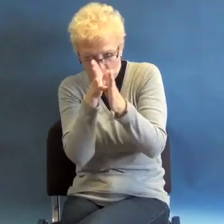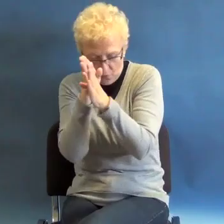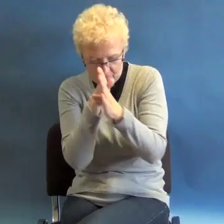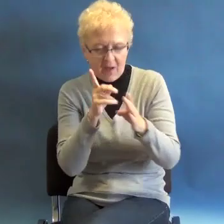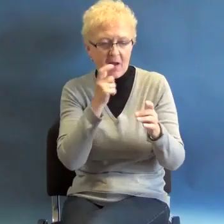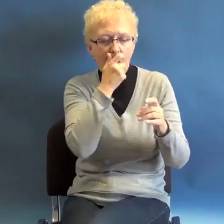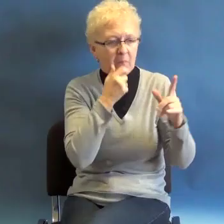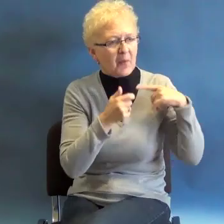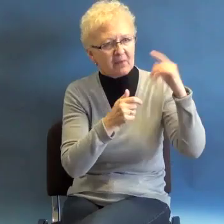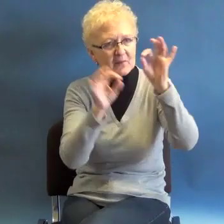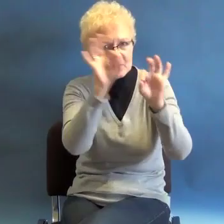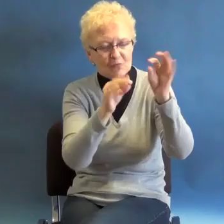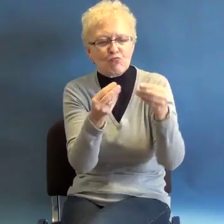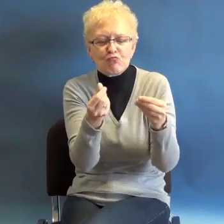Chaplin dostaje zapłatę za wprawioną szybę.